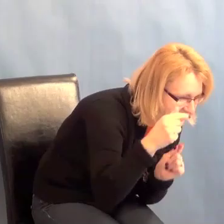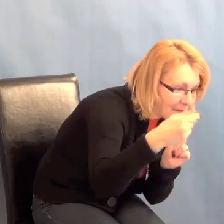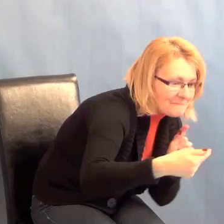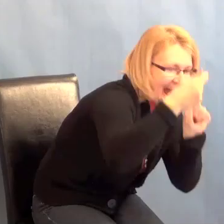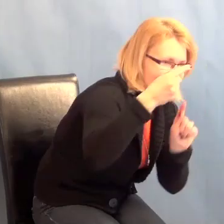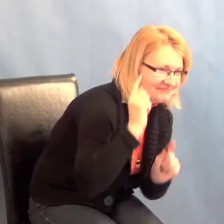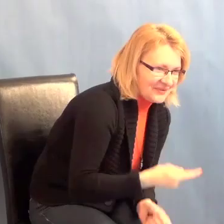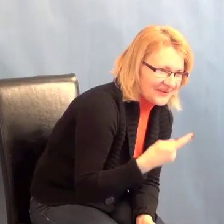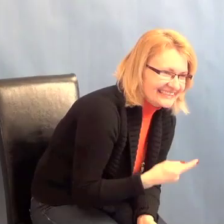Powinnyśmy to dopasować.